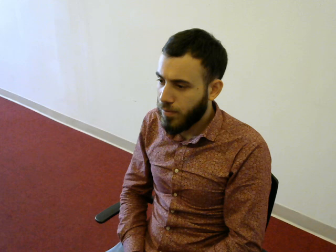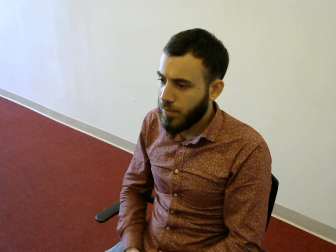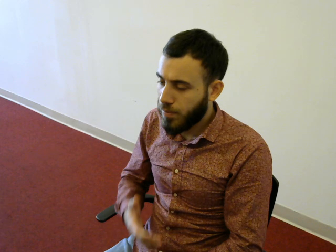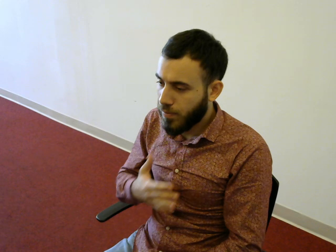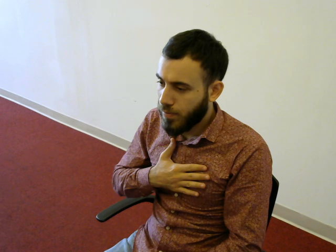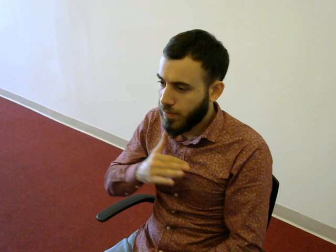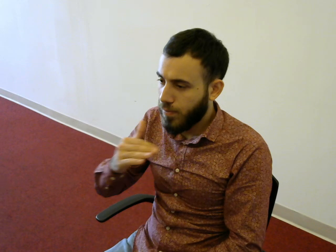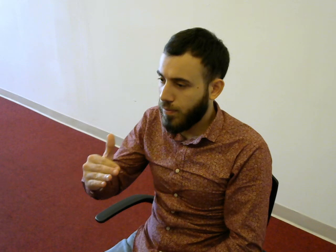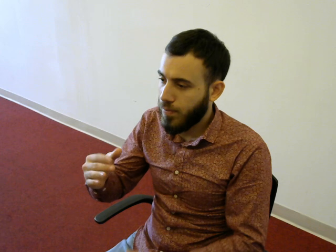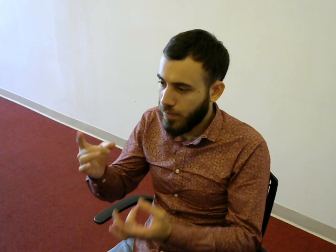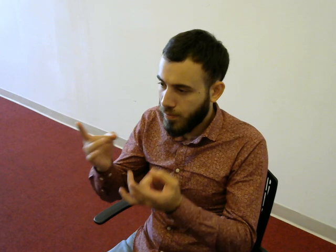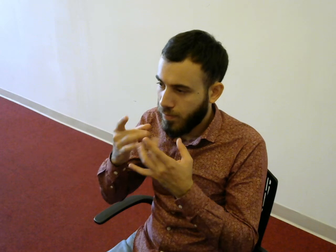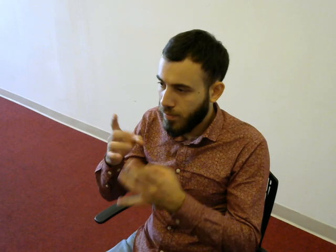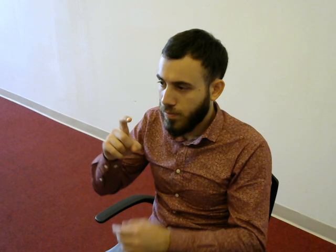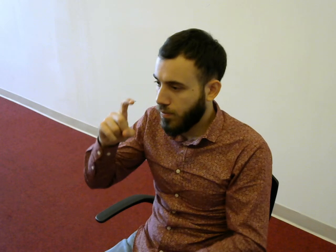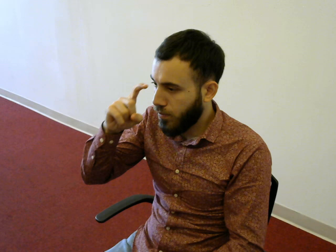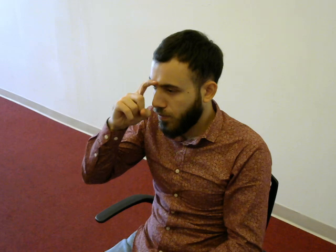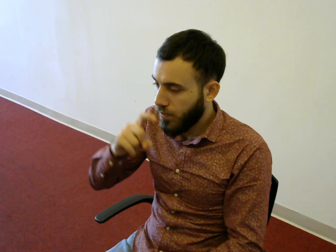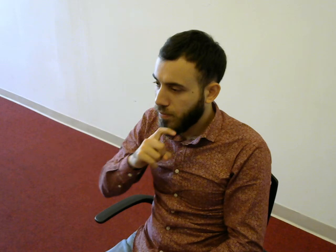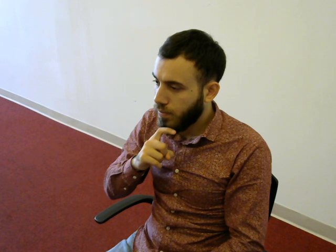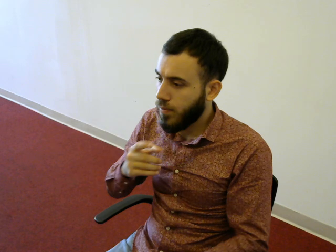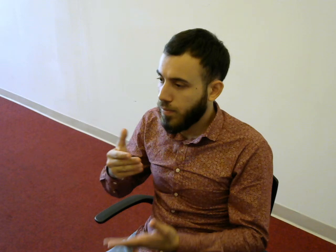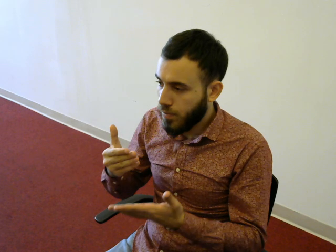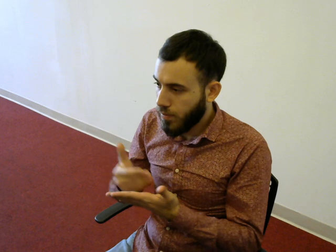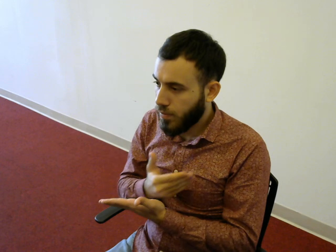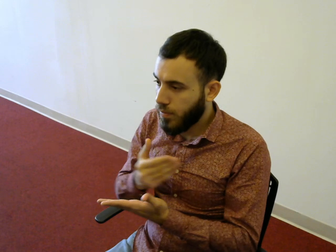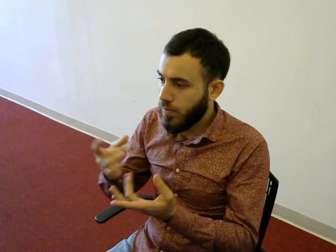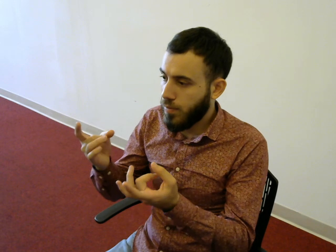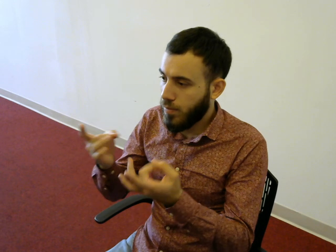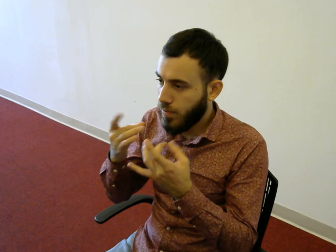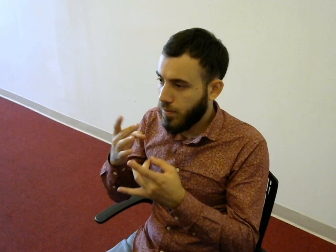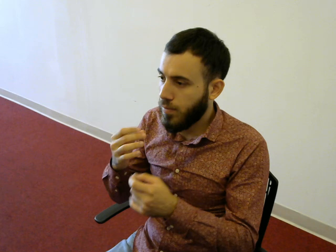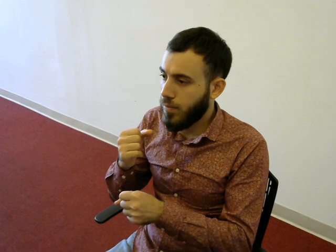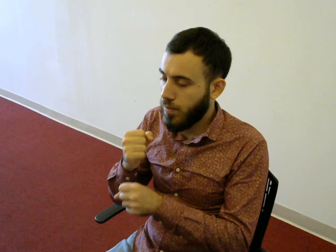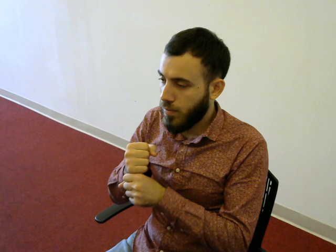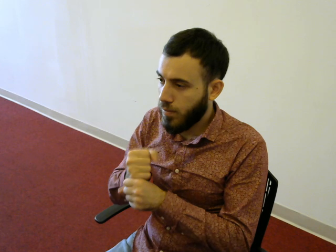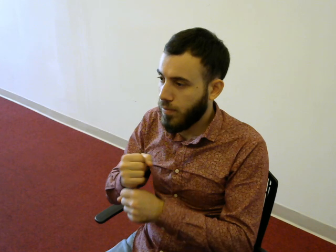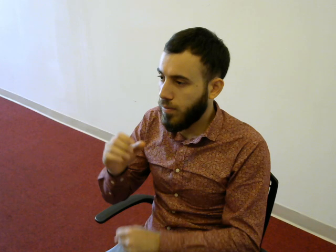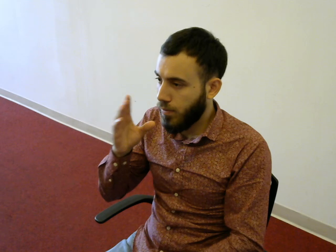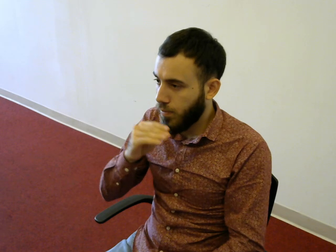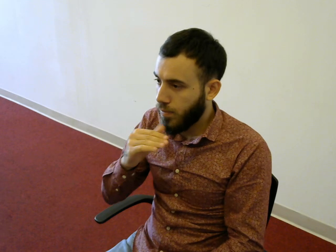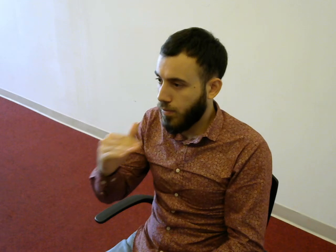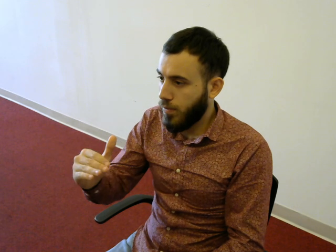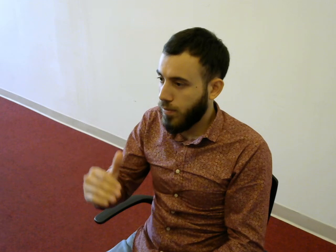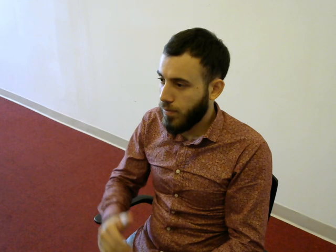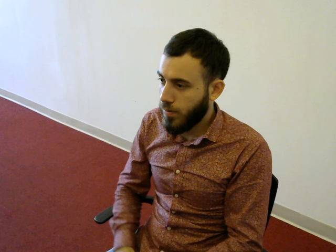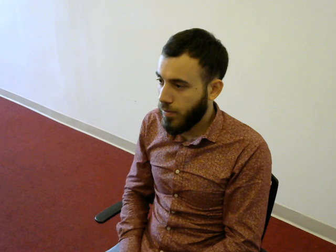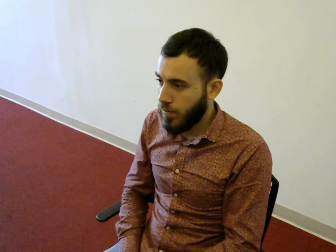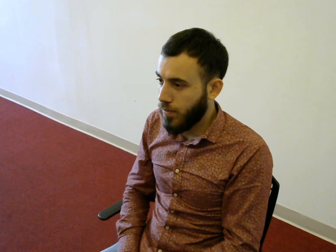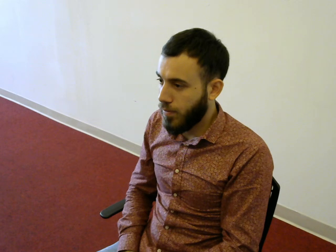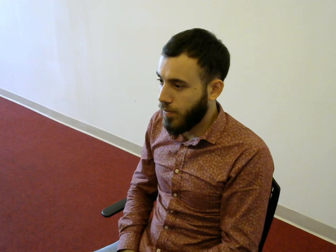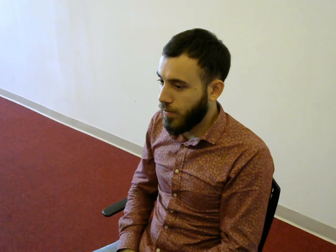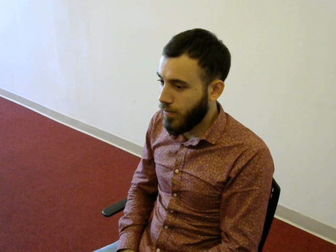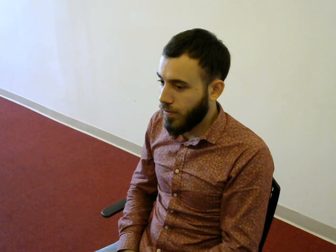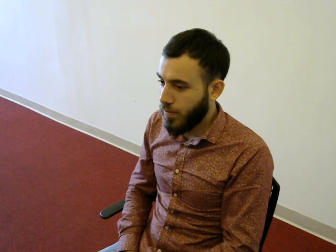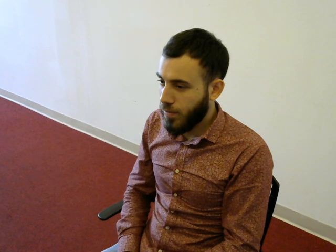Mən sizin dediklərinizi başa düşmədim, yenidən izah edə bilərsinizmi?